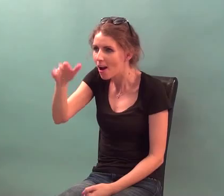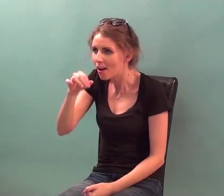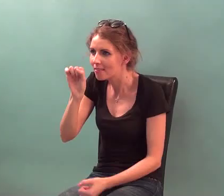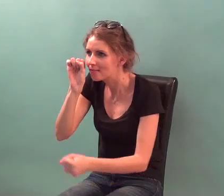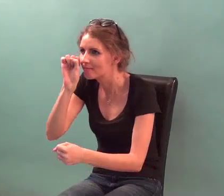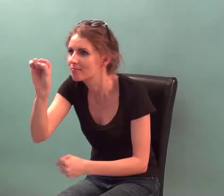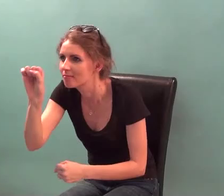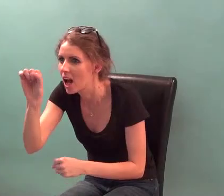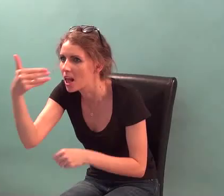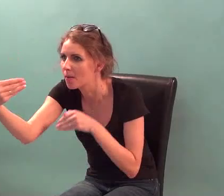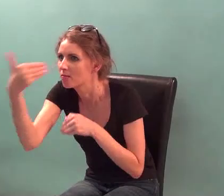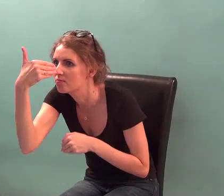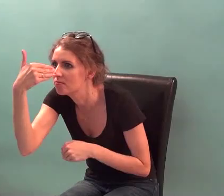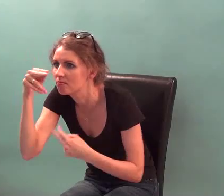Kot zbliża nos do akwarium, a ryba zbliża swój pyszczek z drugiej strony.